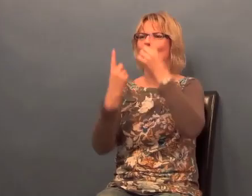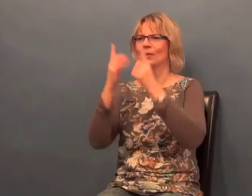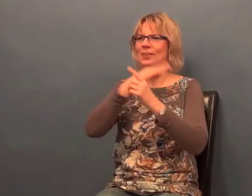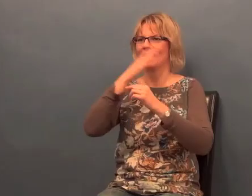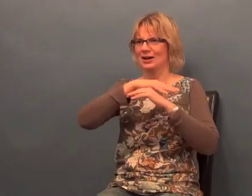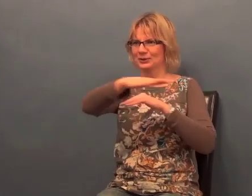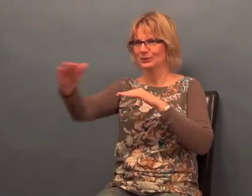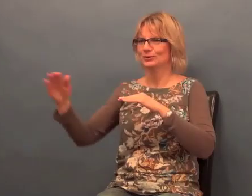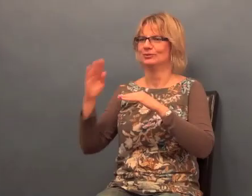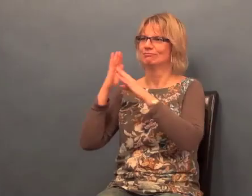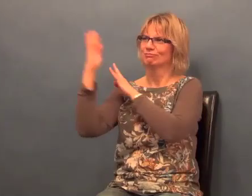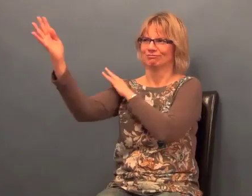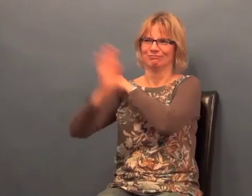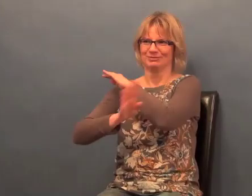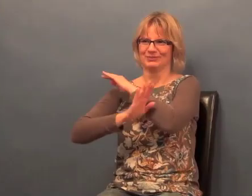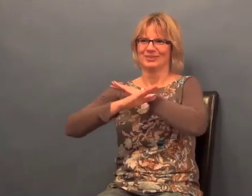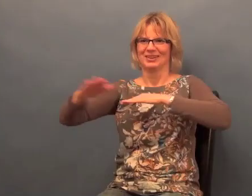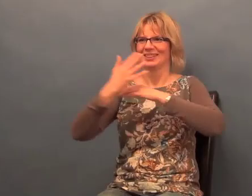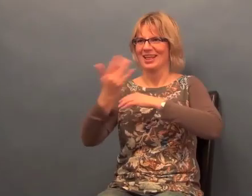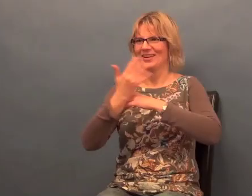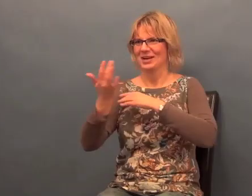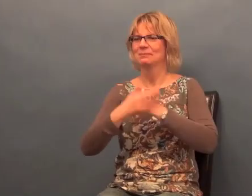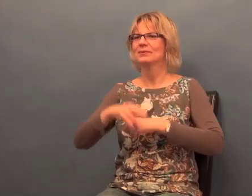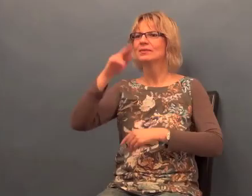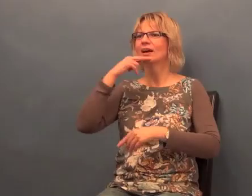W ogrodzie stoi drewniany płot, dookoła jest trawnik.